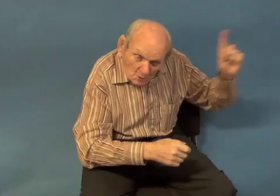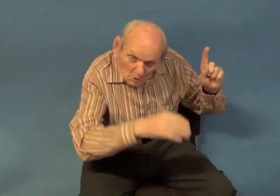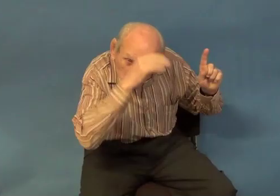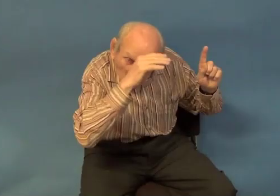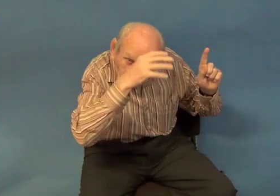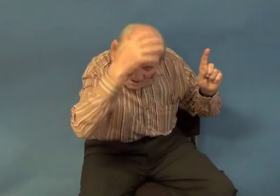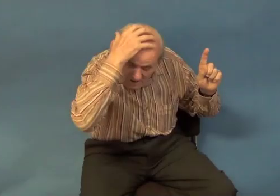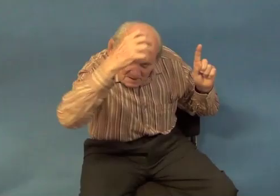Spadła jej czapka.